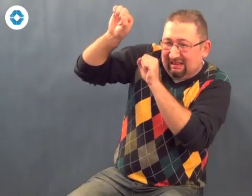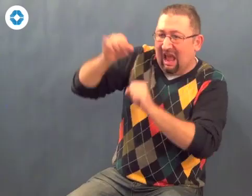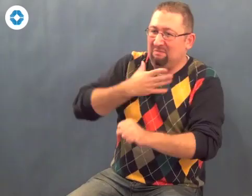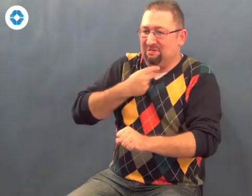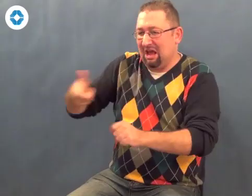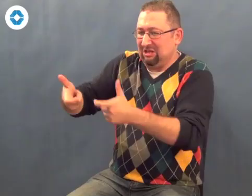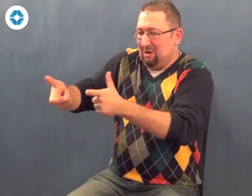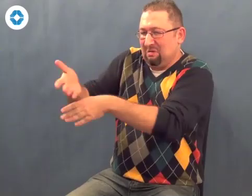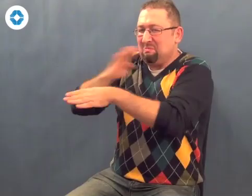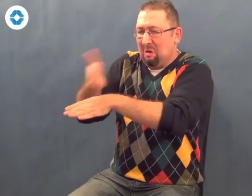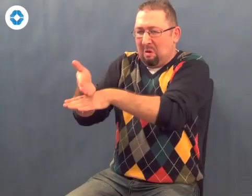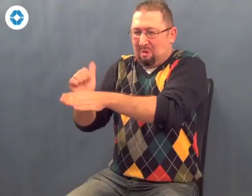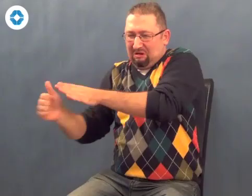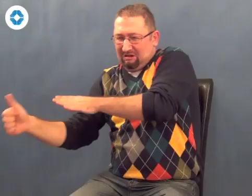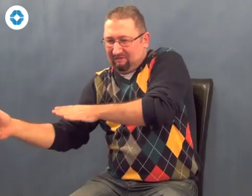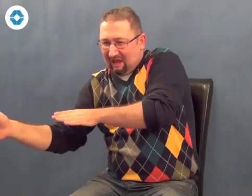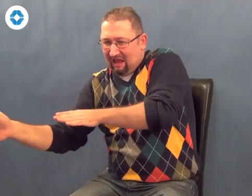Pies chyba gdzieś się schował.